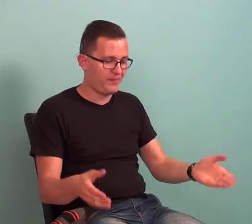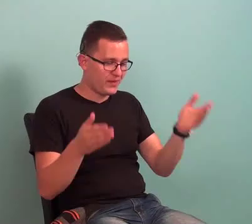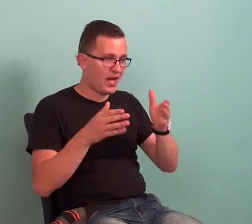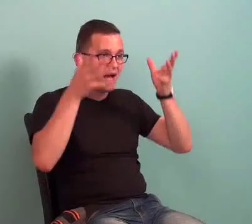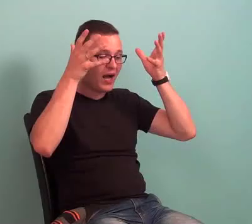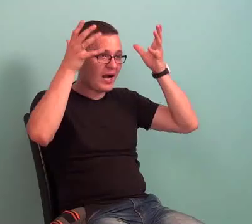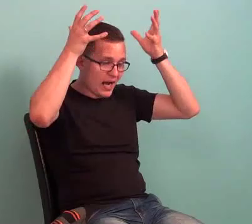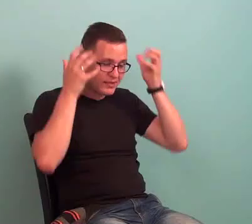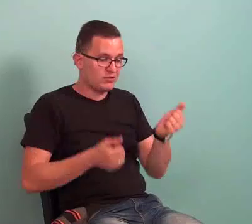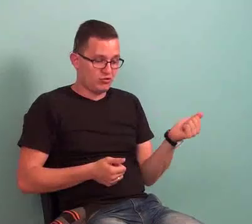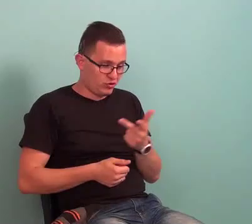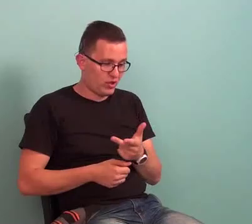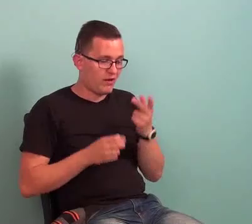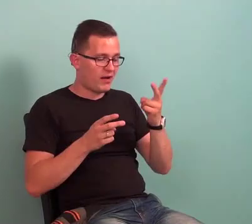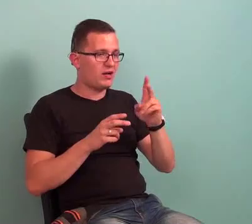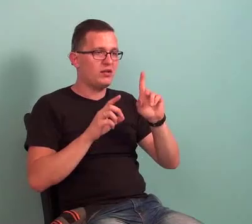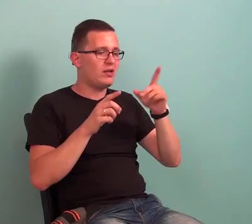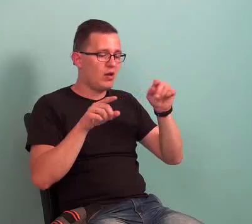W następnym rzędzie są trzy obrazki z kaskiem, dwa są złe.